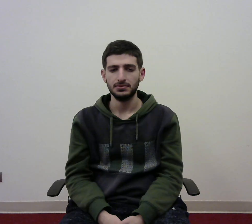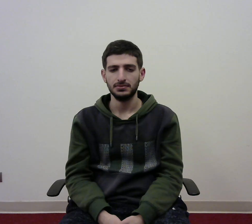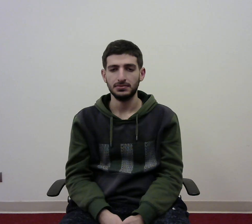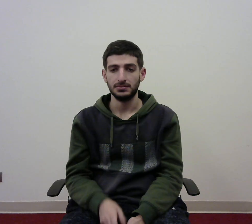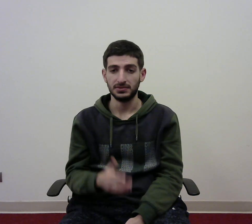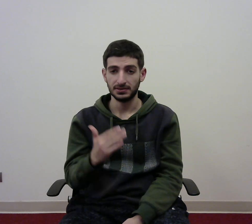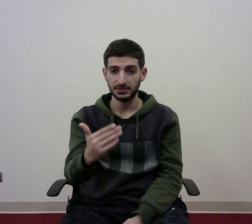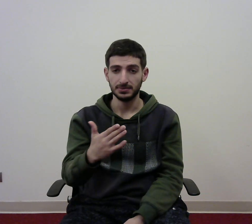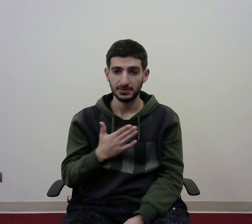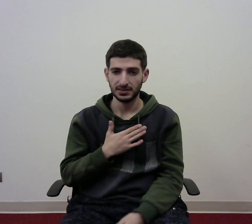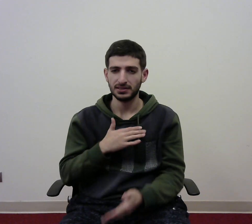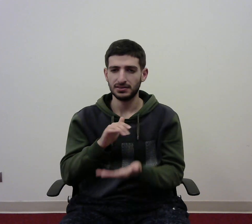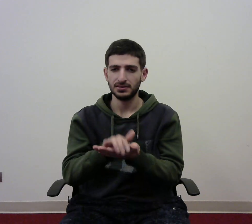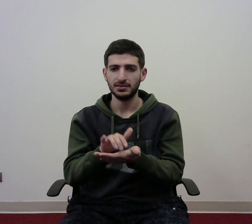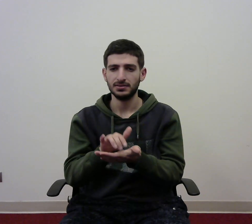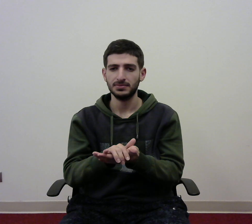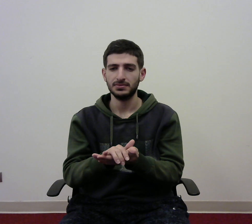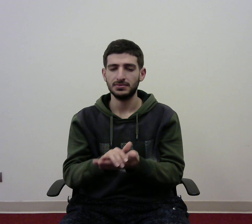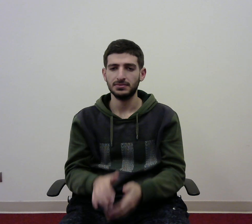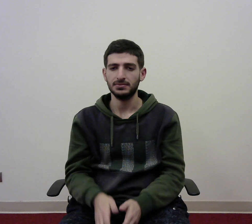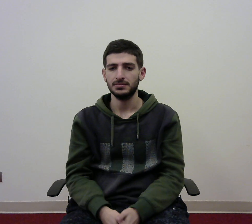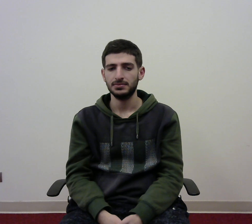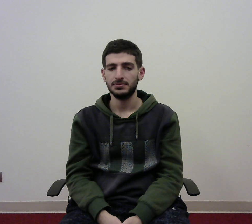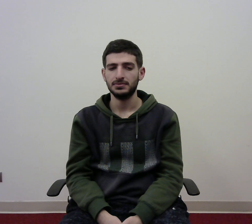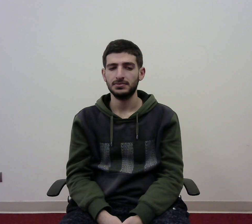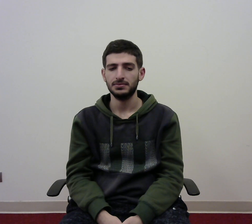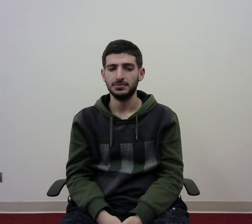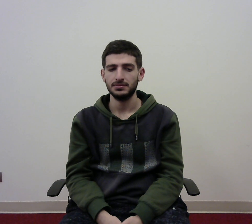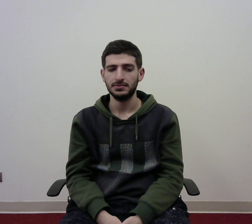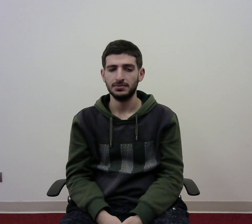Siz mənə tanış gəlirsiniz